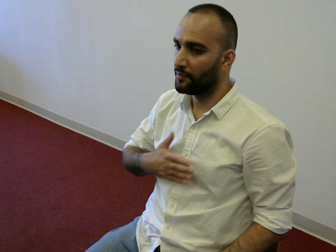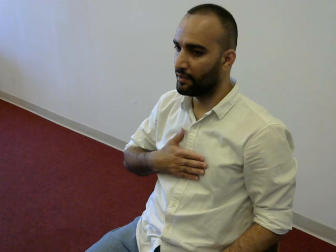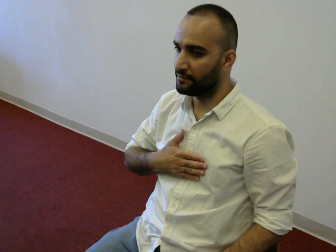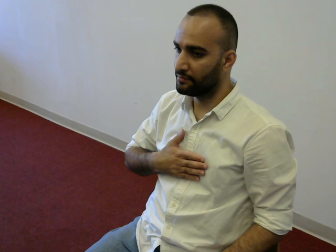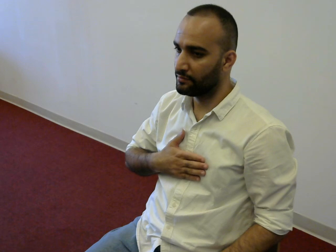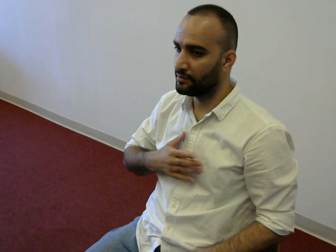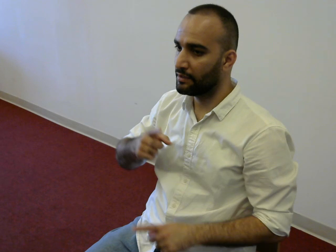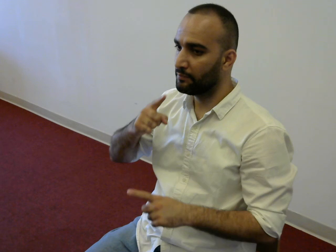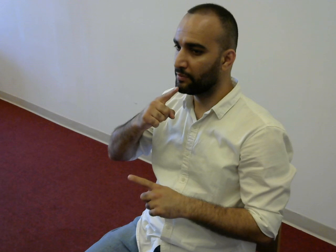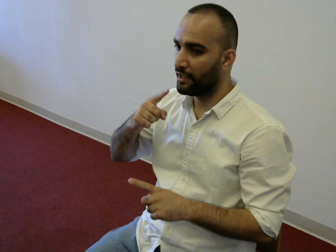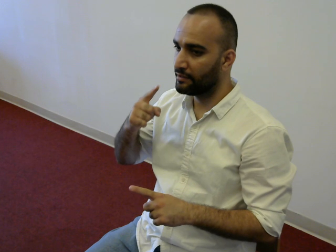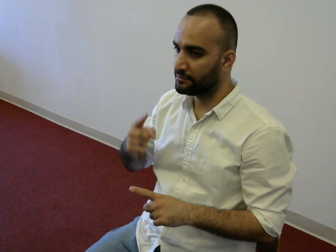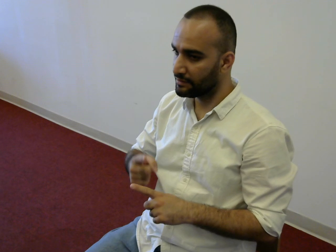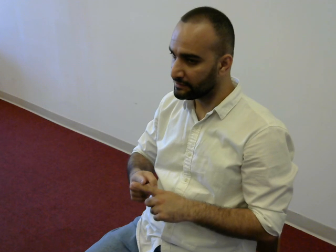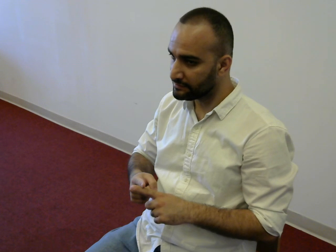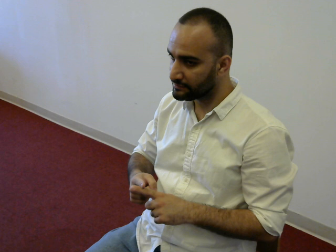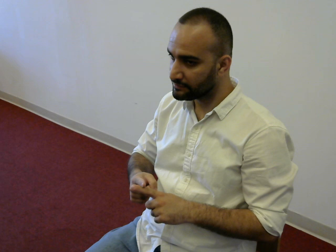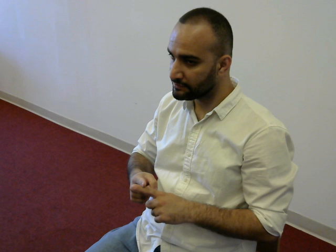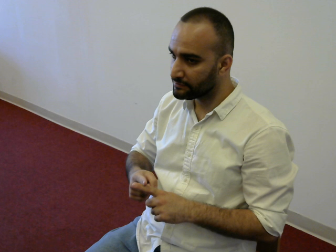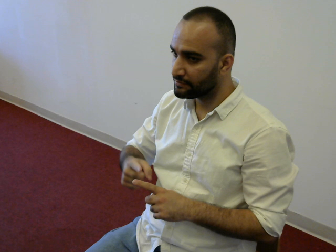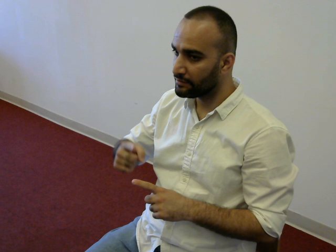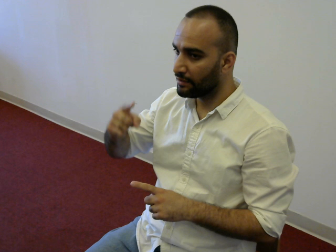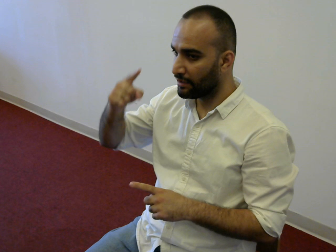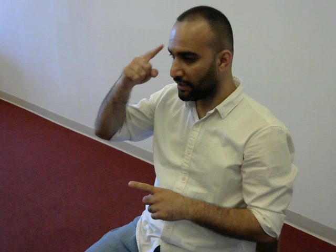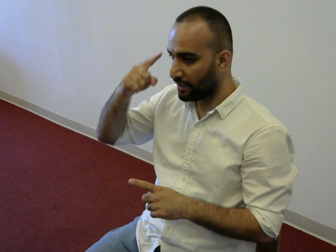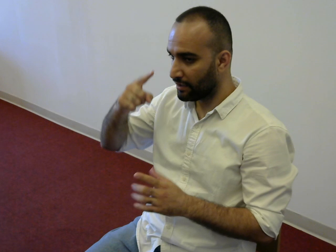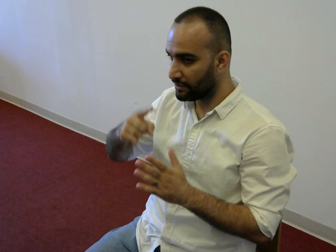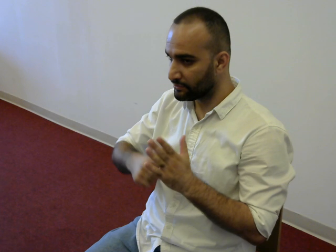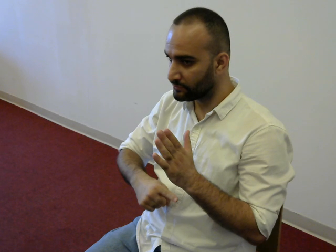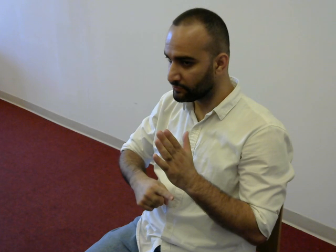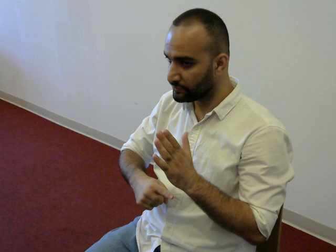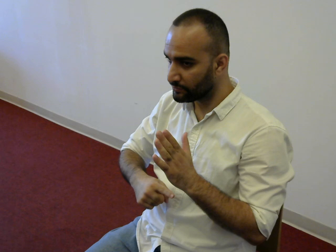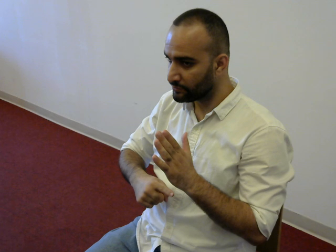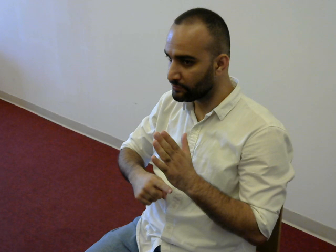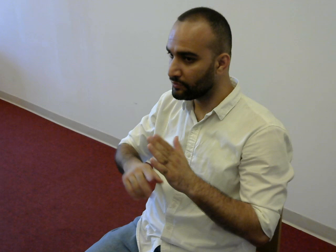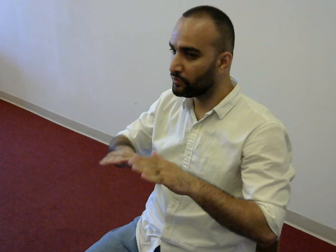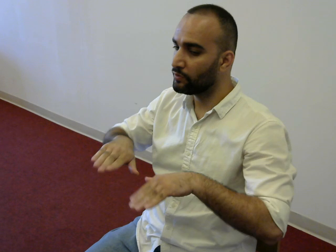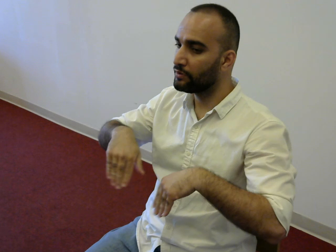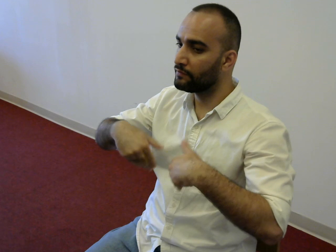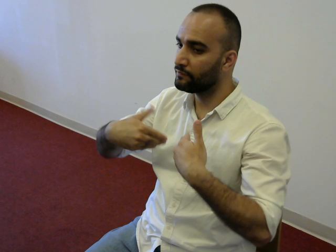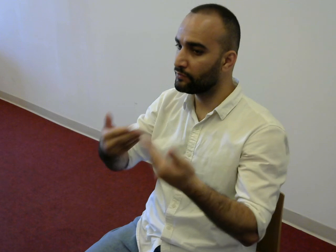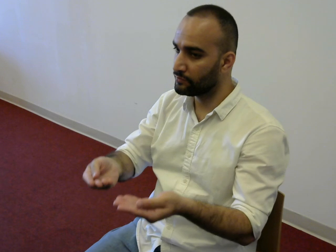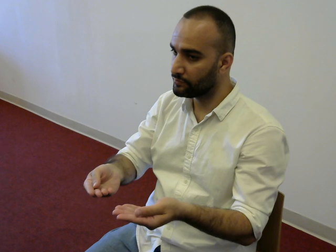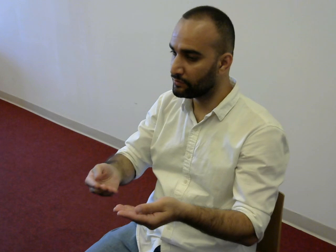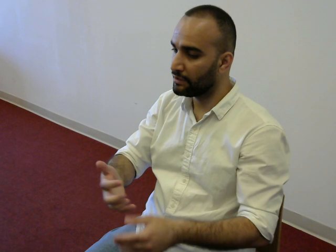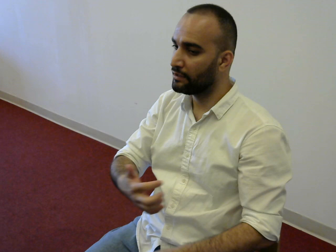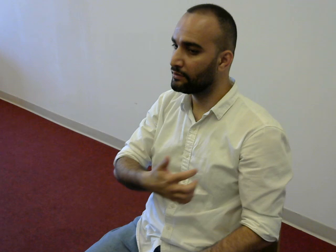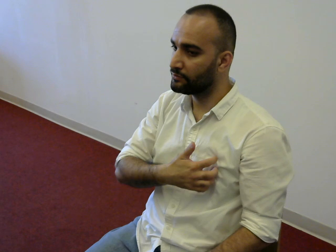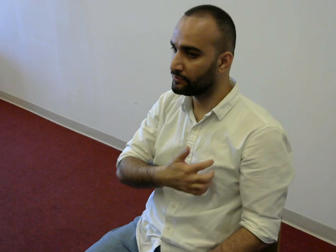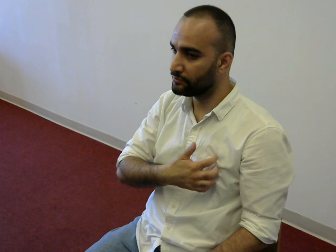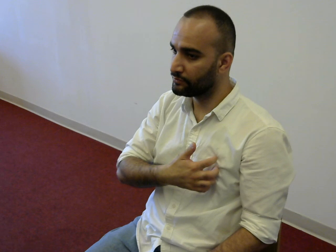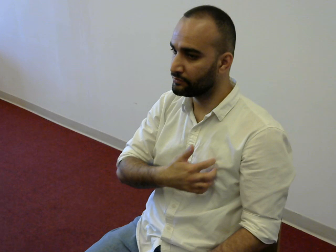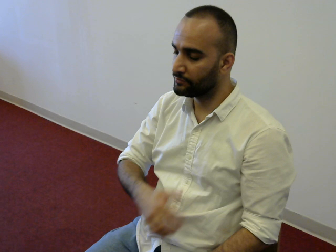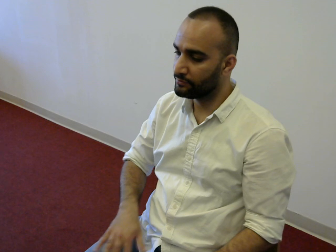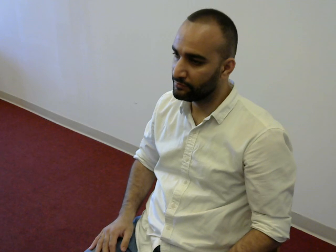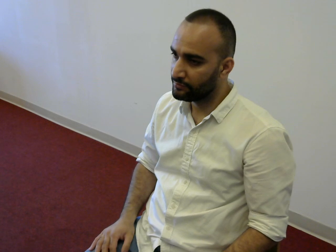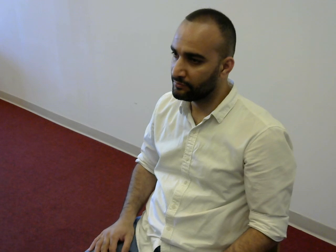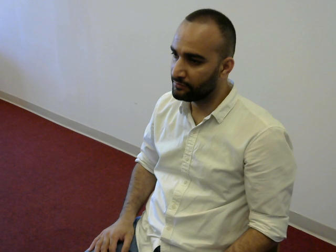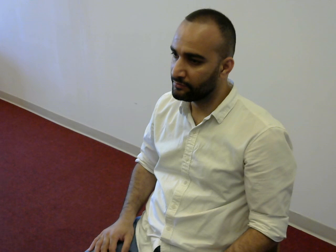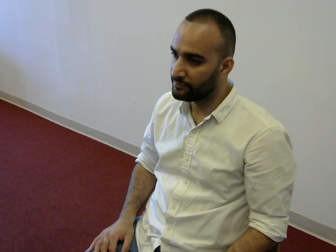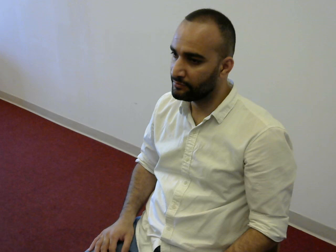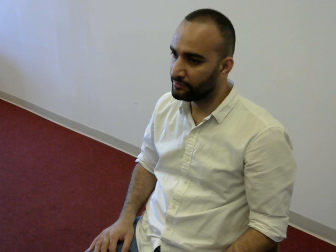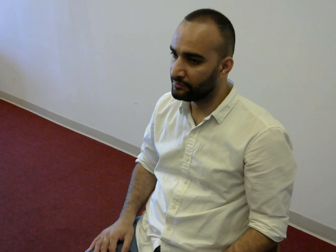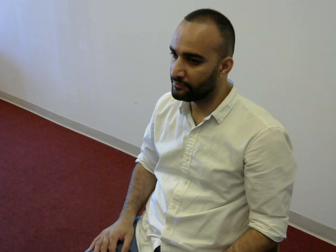Mən bacıma etibarnamə vermək istəyirəm